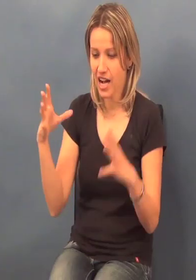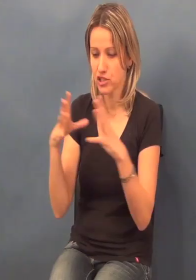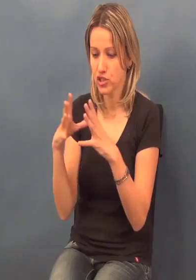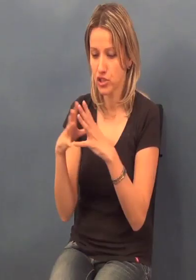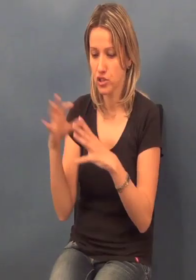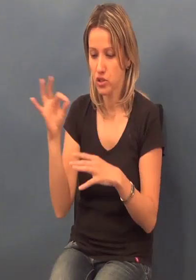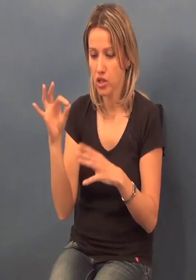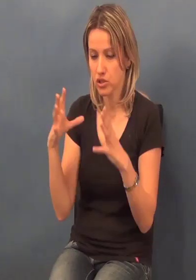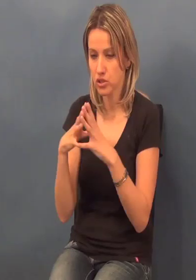Dziesiątego, środa.